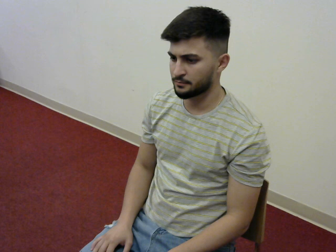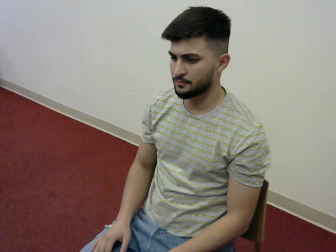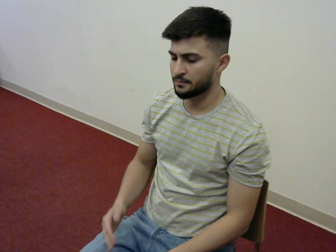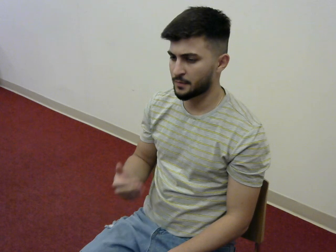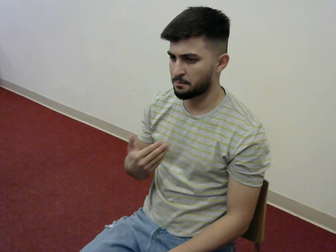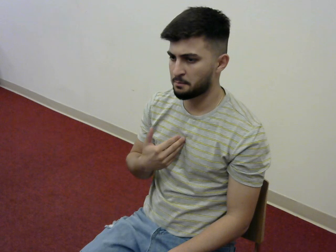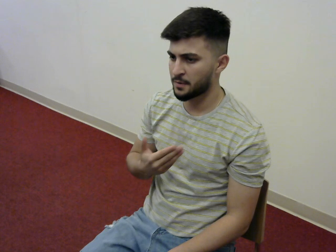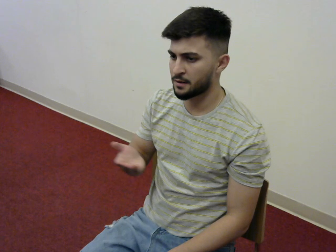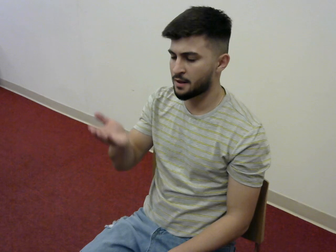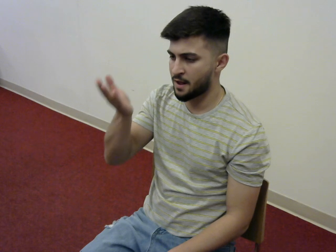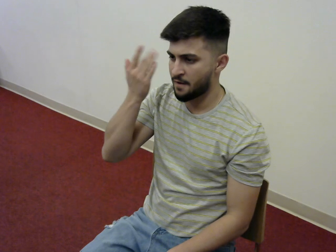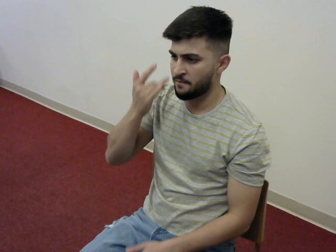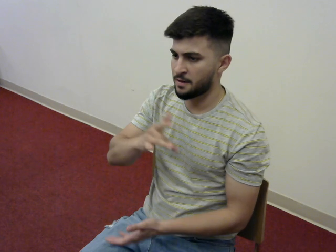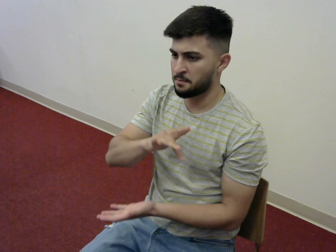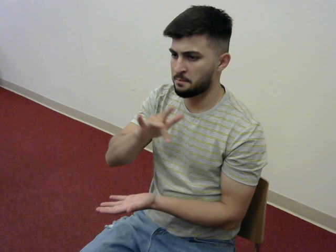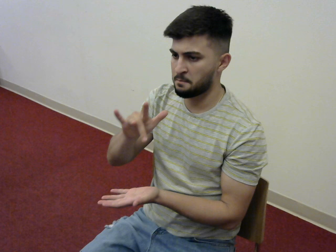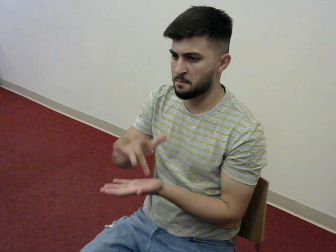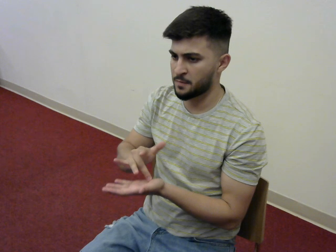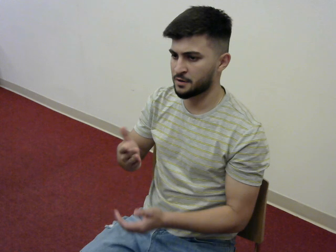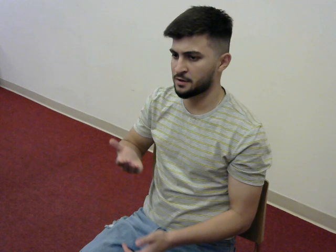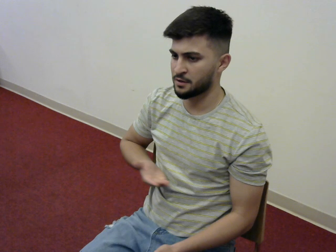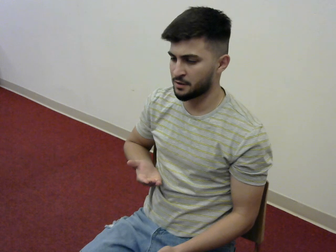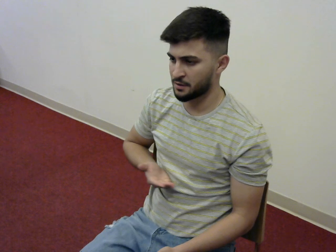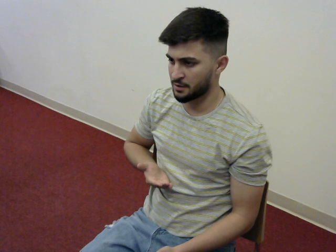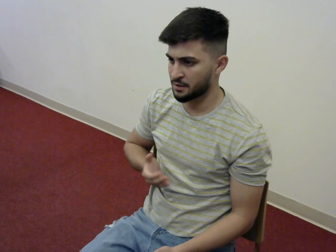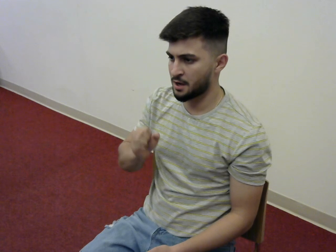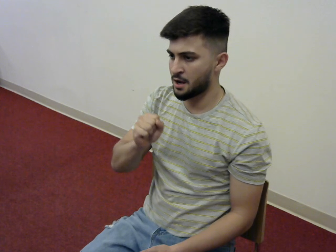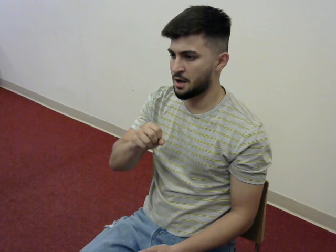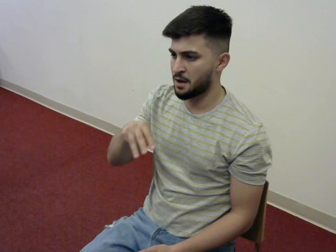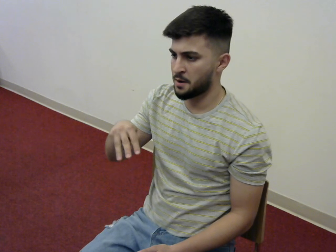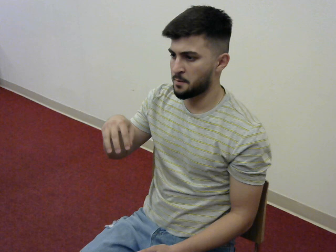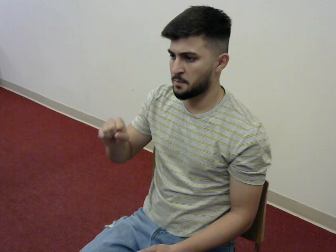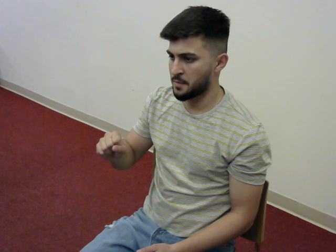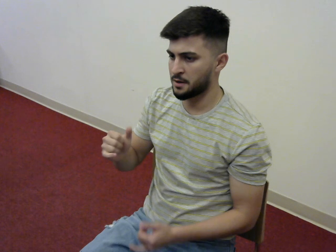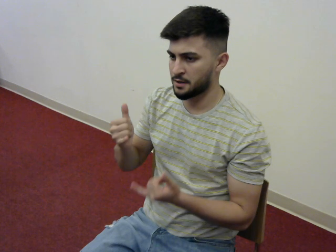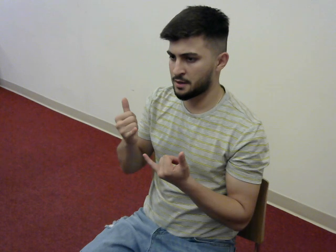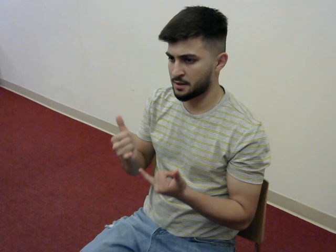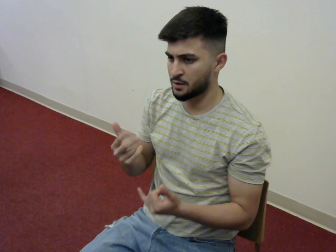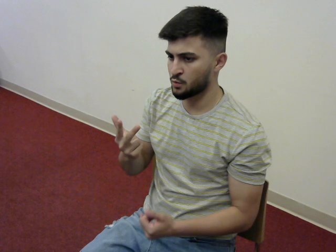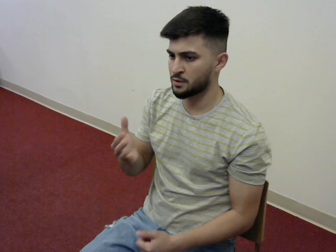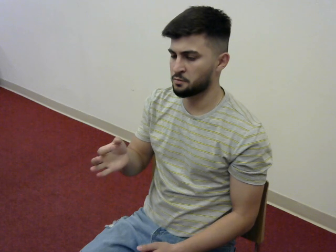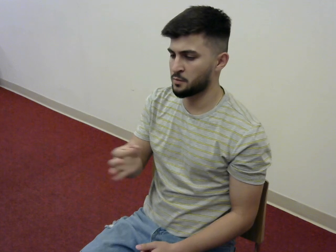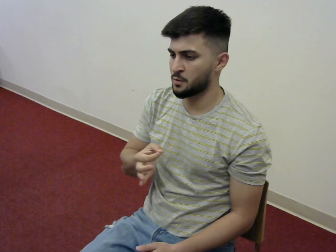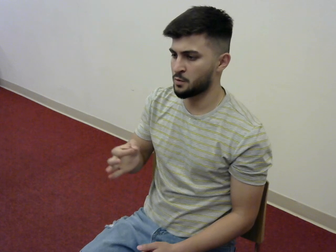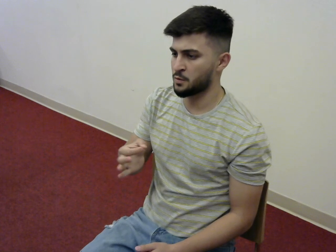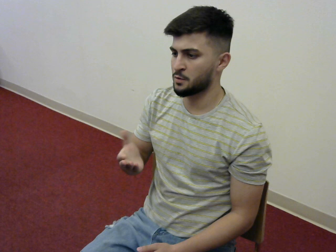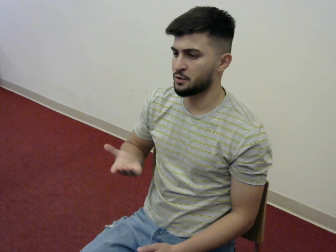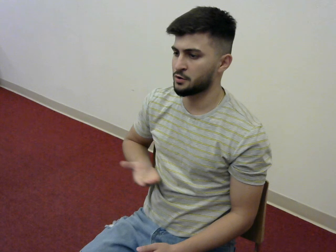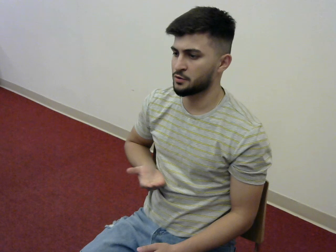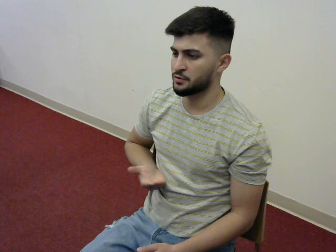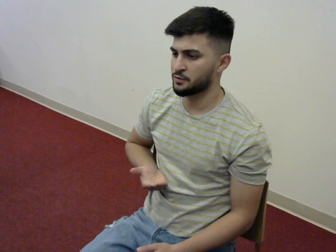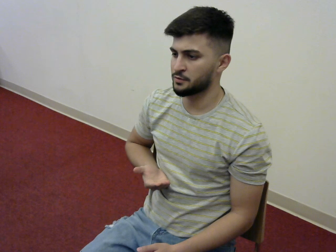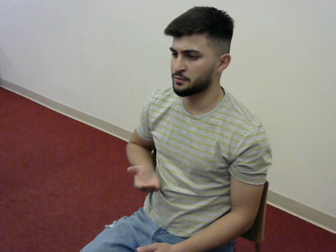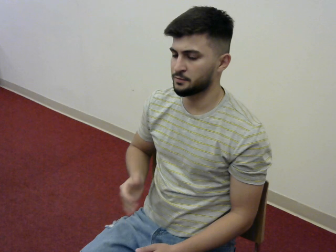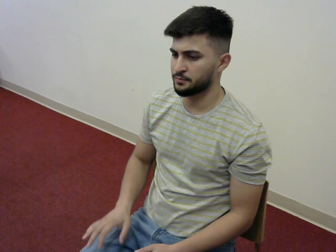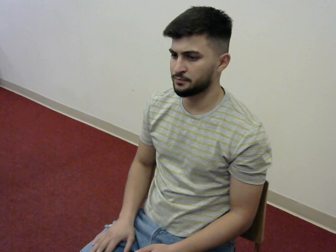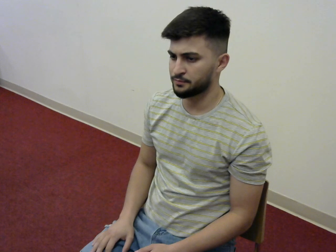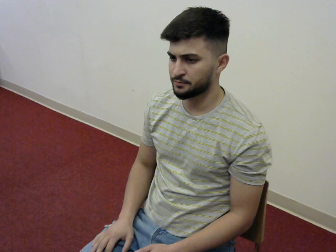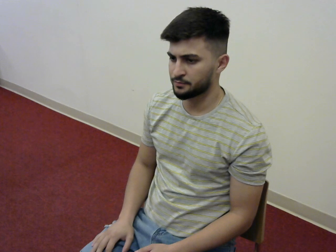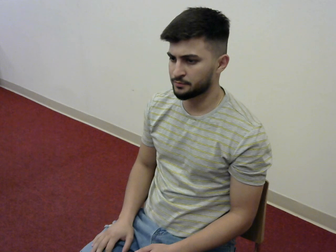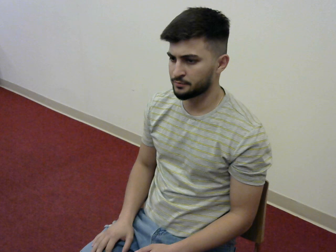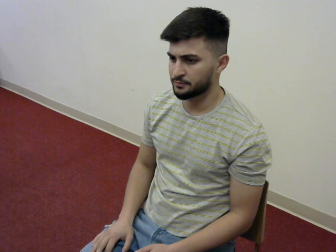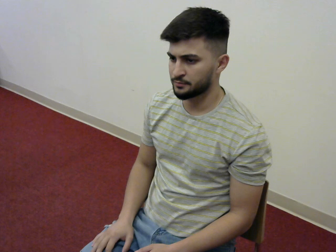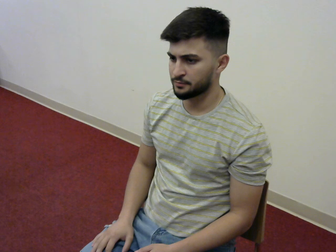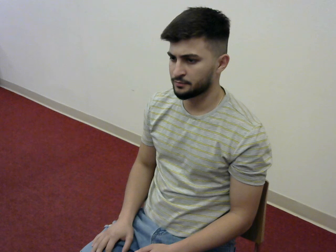Mən əvvəl mərkəzdə yaşamışam, amma indi 3-cü mikrorayonda yaşayıram